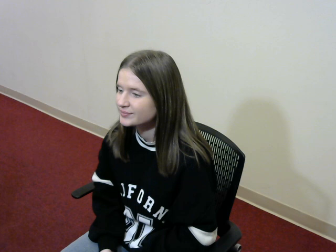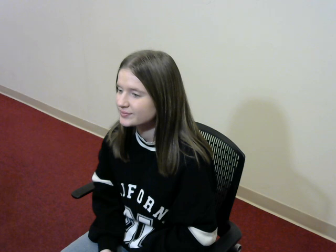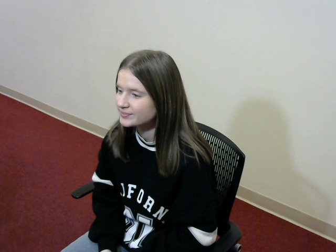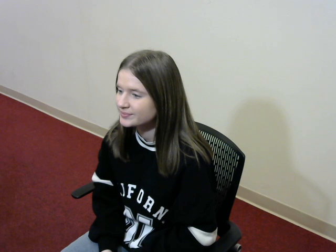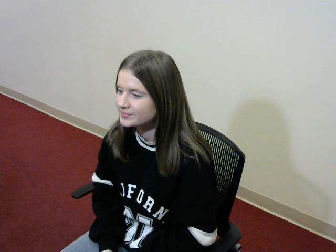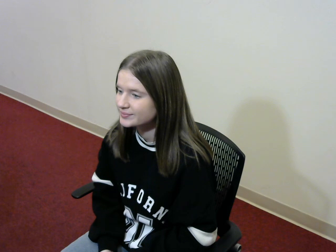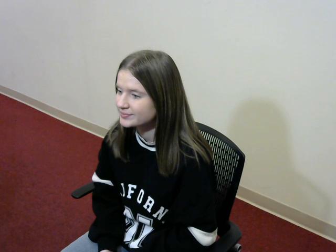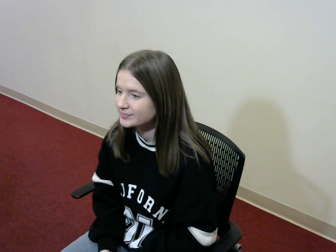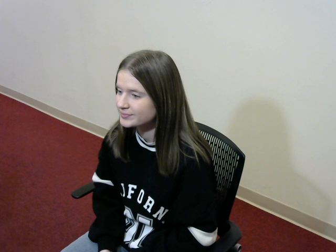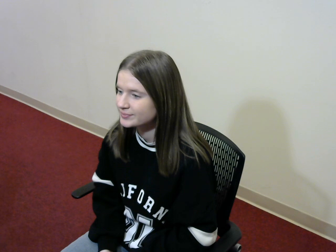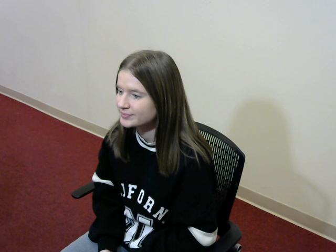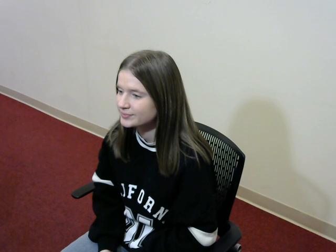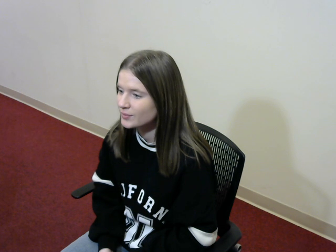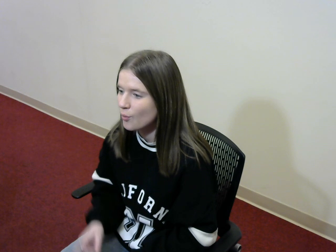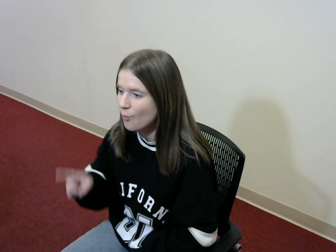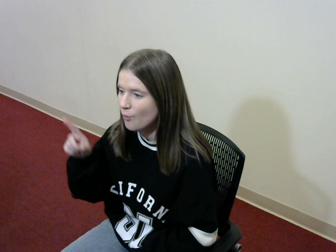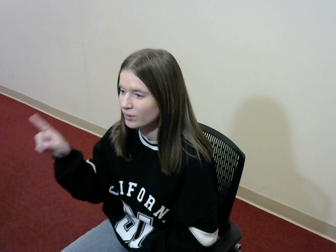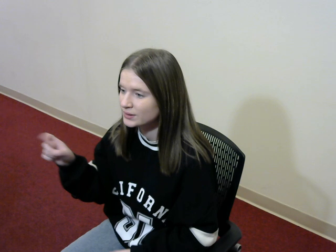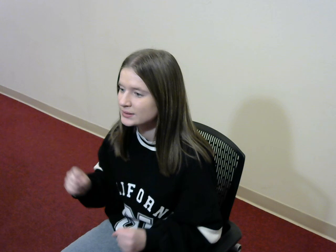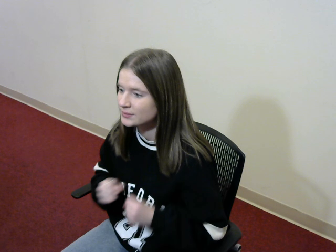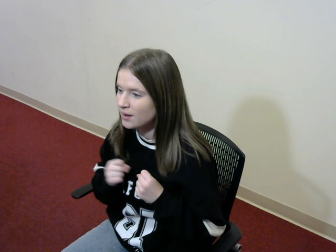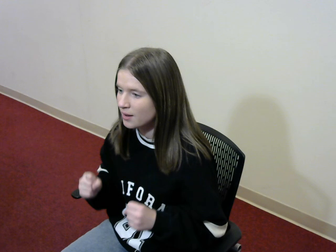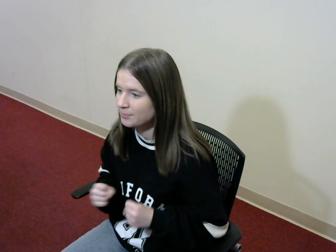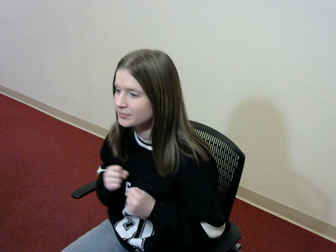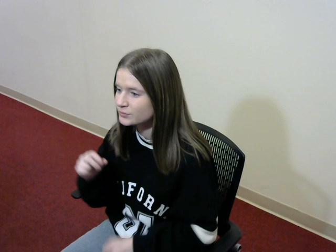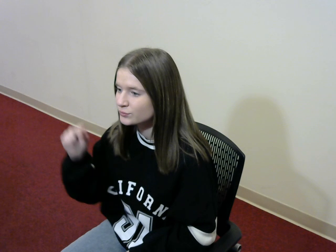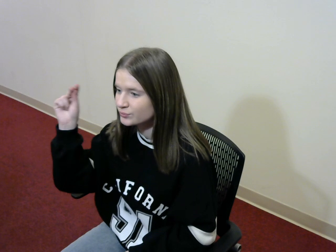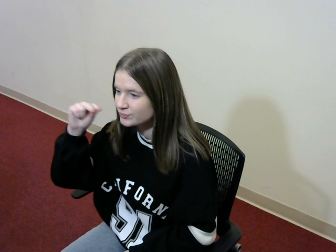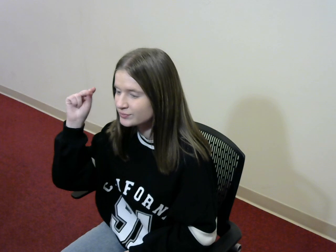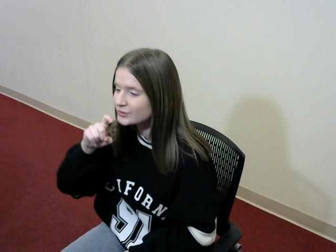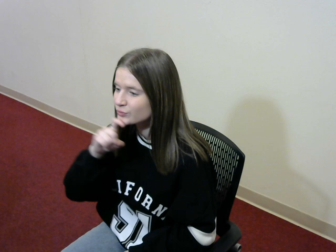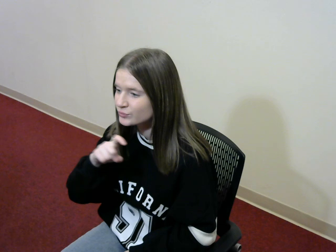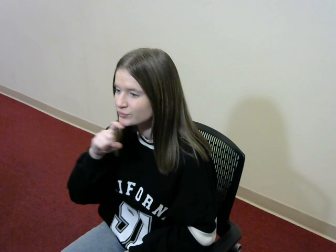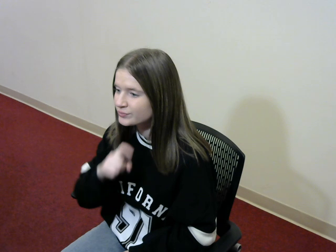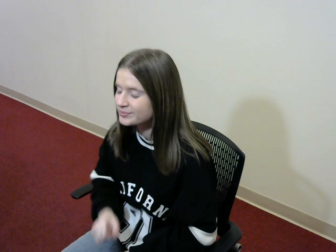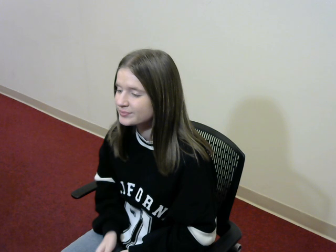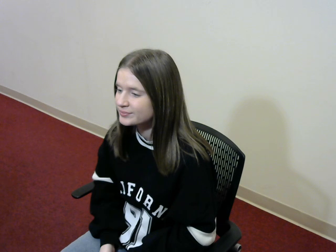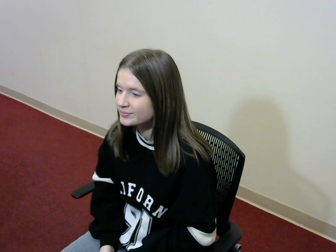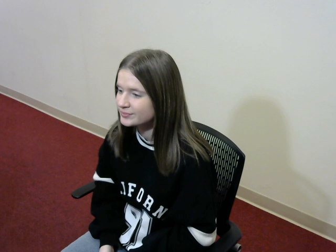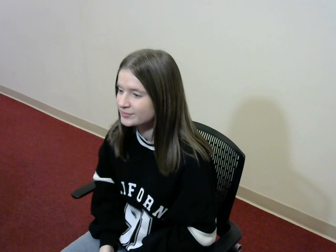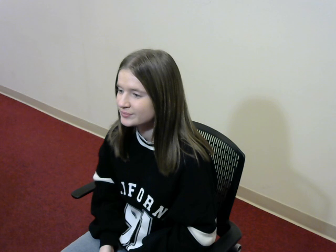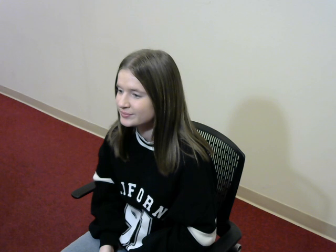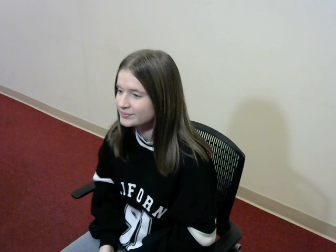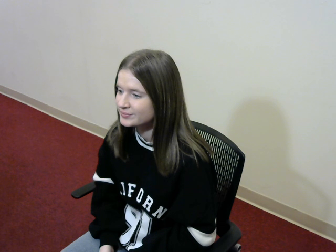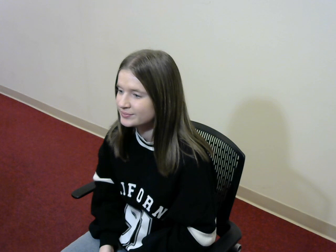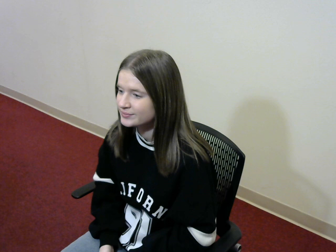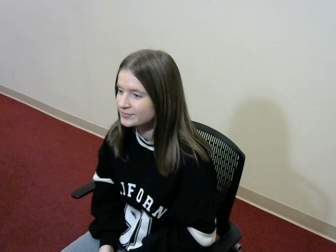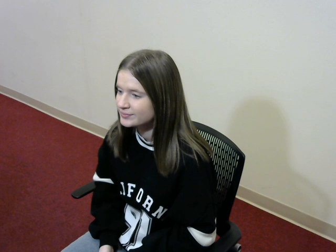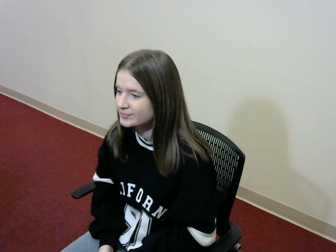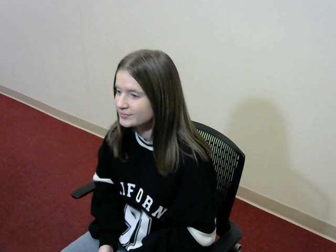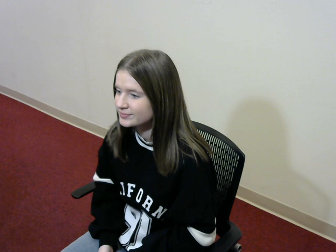O çalışqan şagirddir